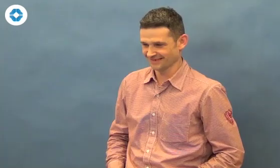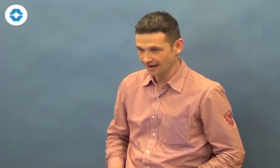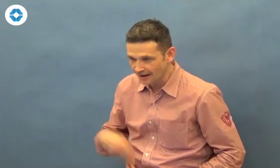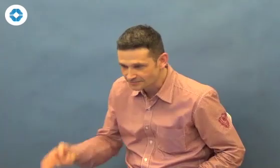Następne?